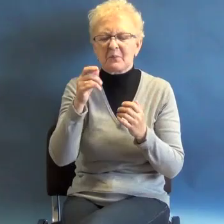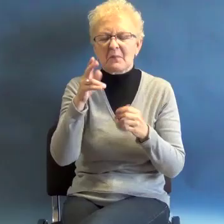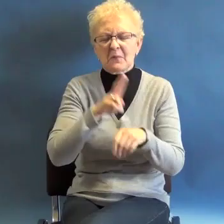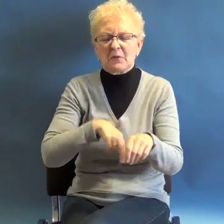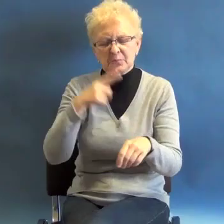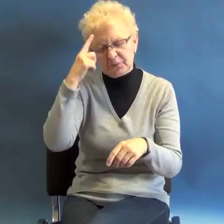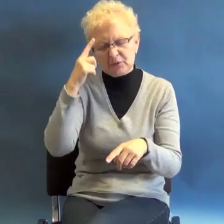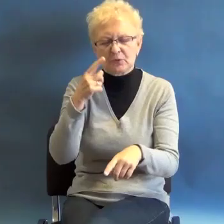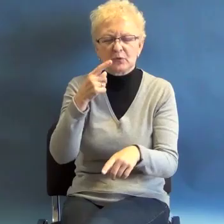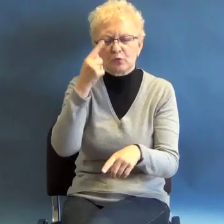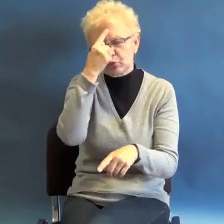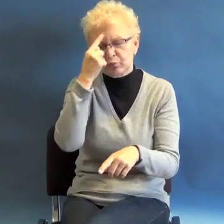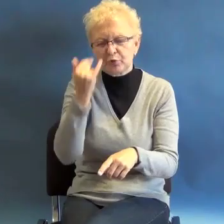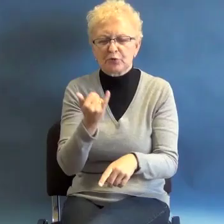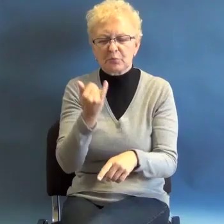Myśli sobie: "głupi dzieciak bawi się".